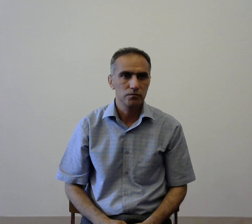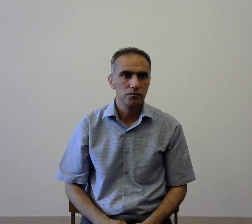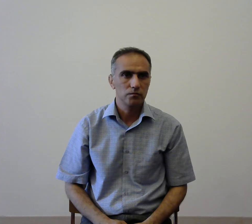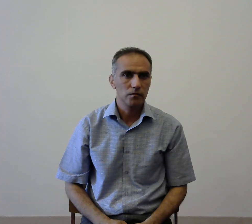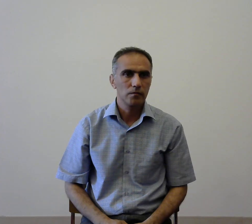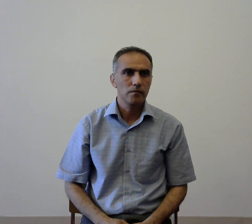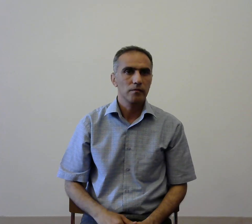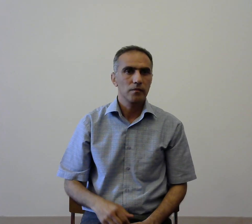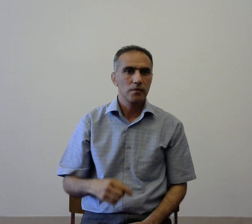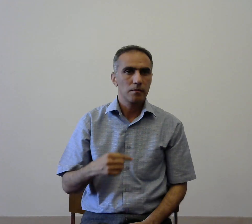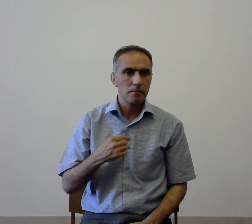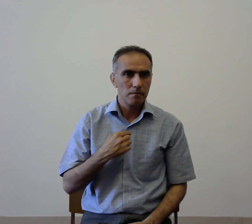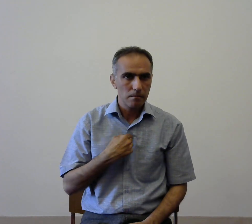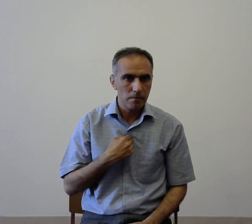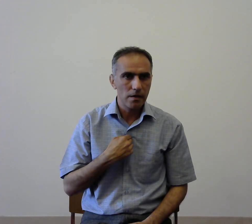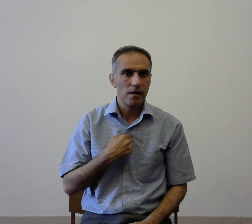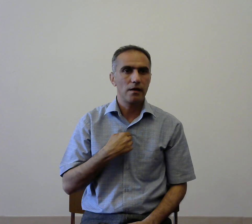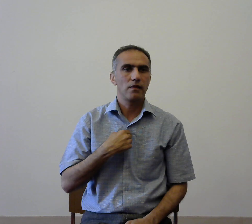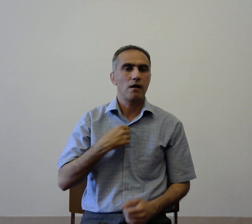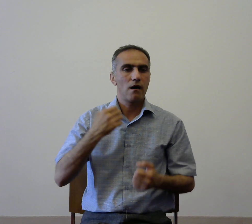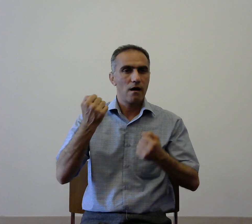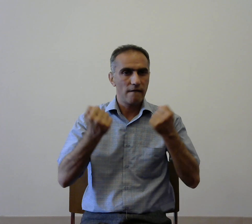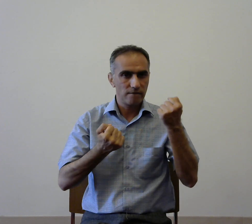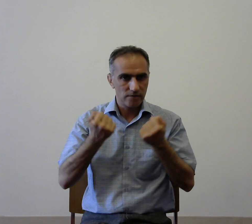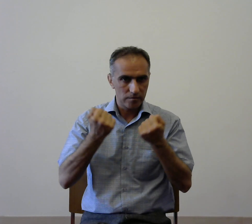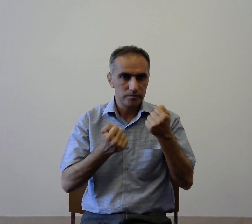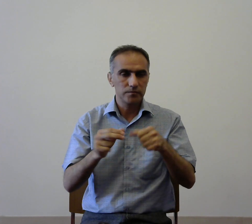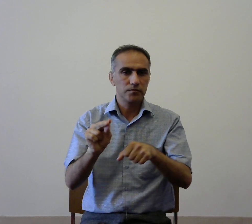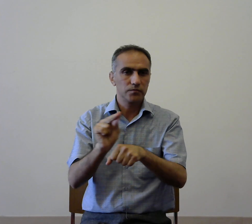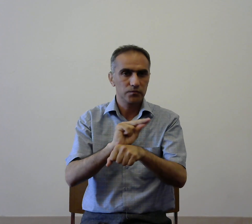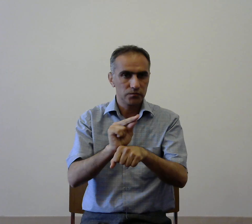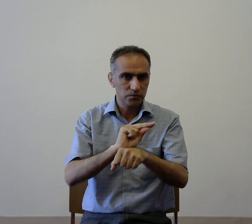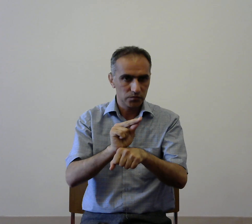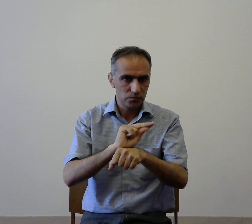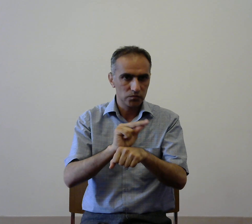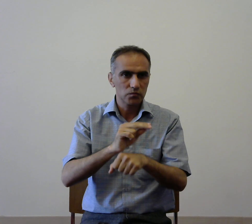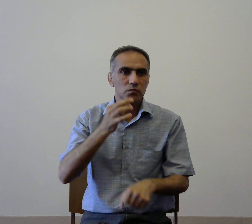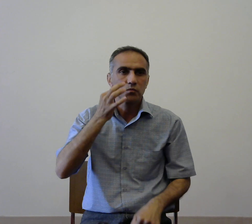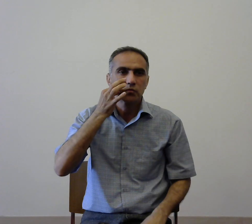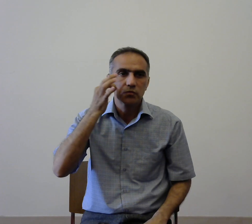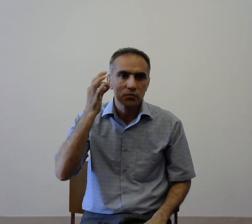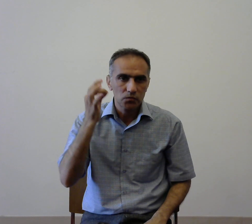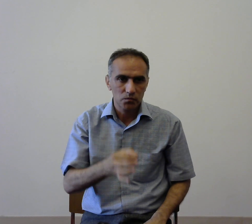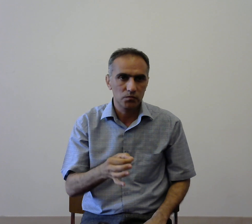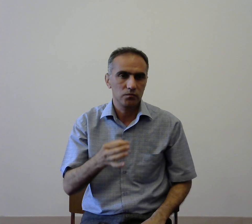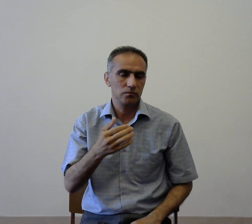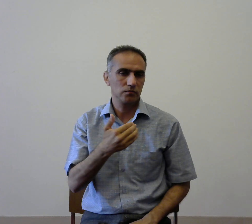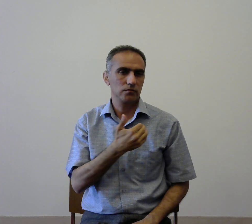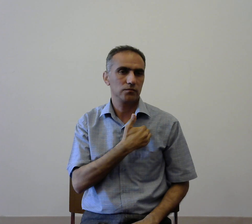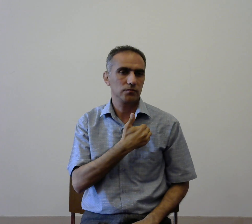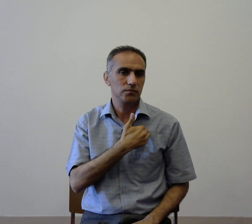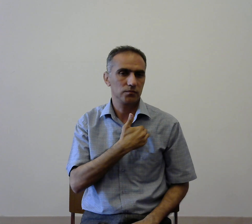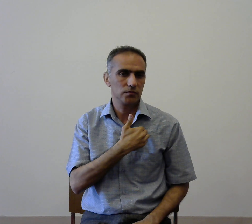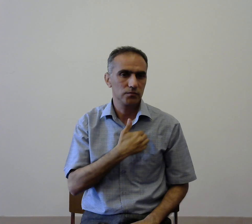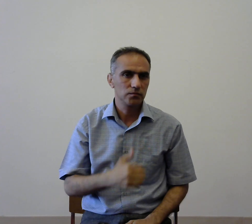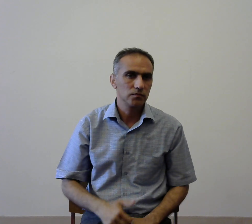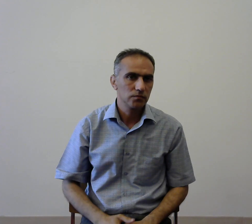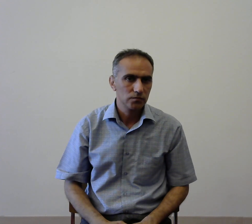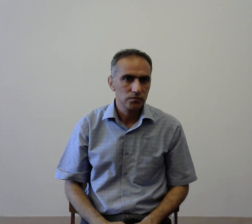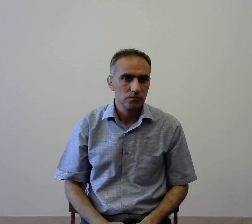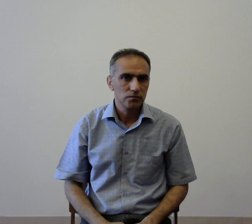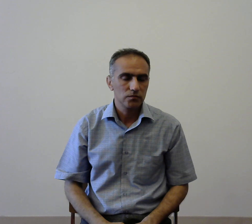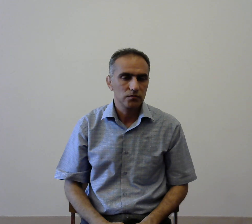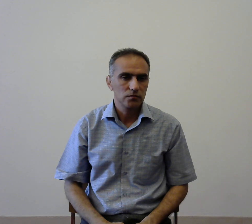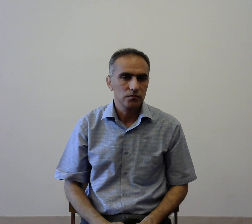Mən avtomobil təmiri üzrə təcrübə keçmək istəyirəm